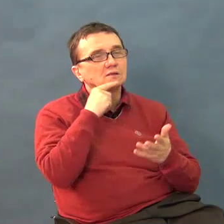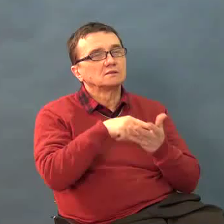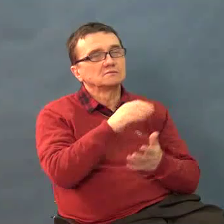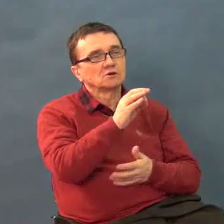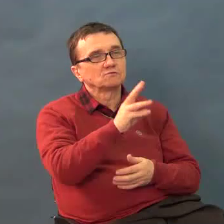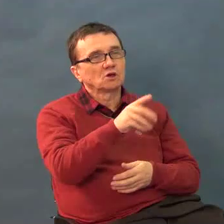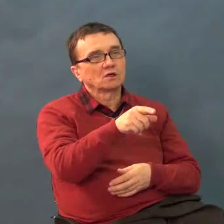Jaka jest twoja decyzja co do wtorku?